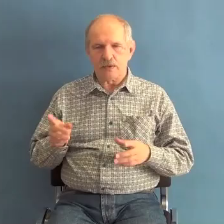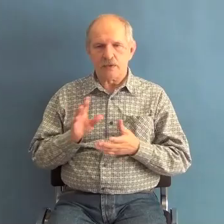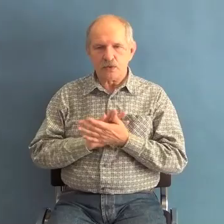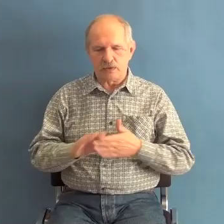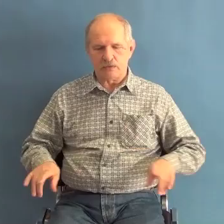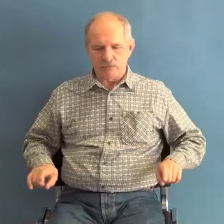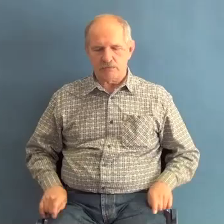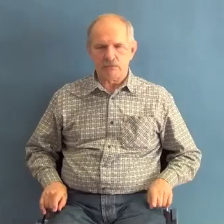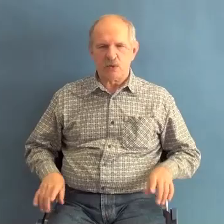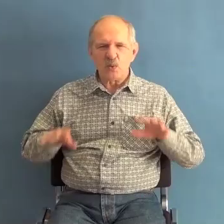Ławka powinna być czysta.